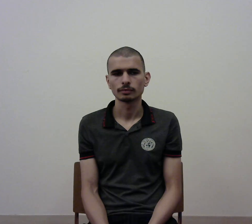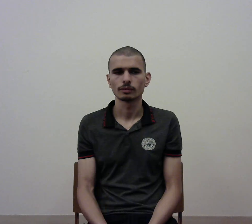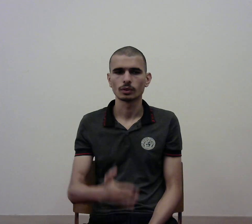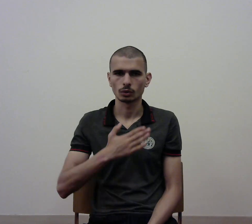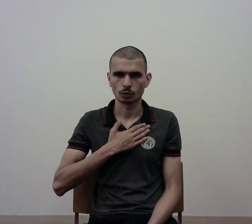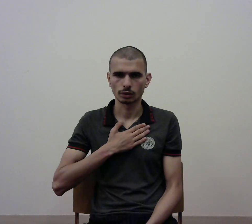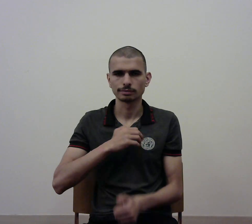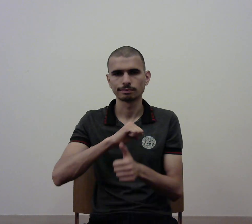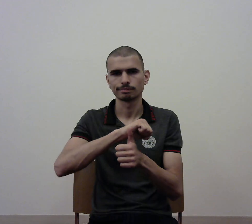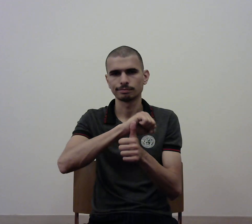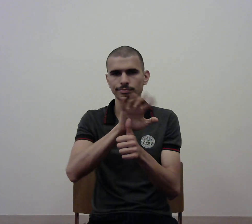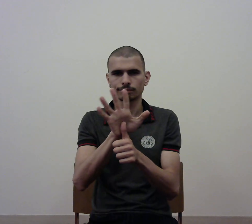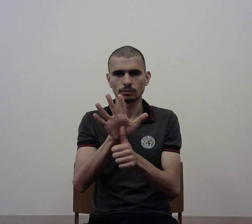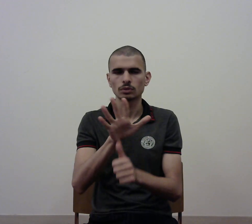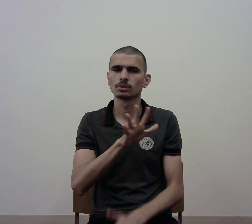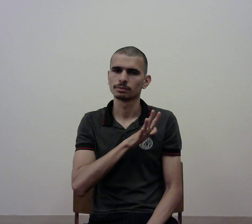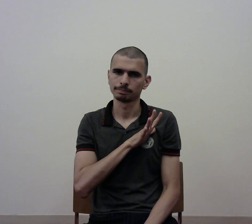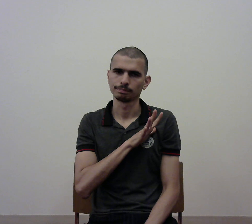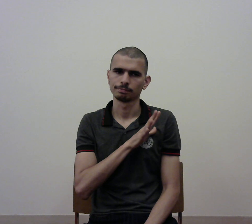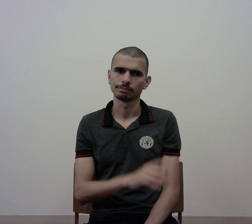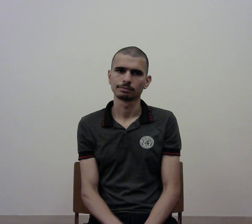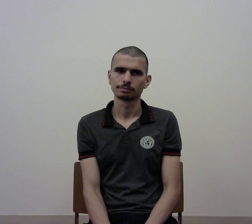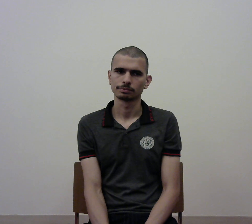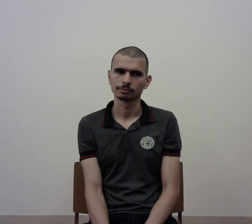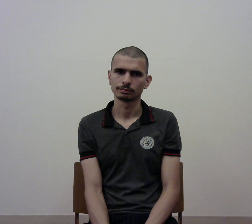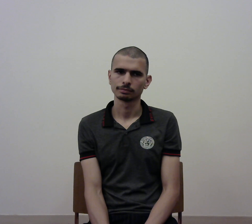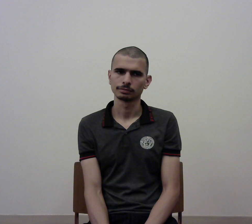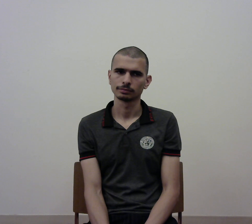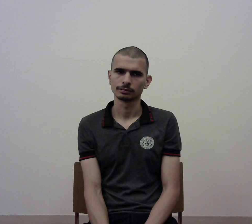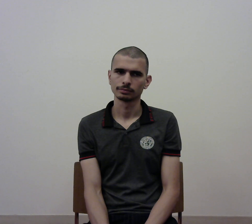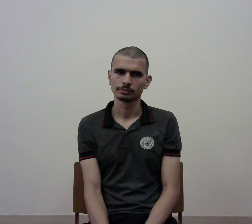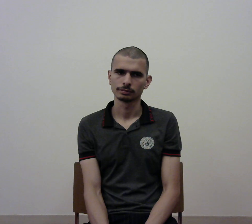Mən Covid-ə tutulmuşam